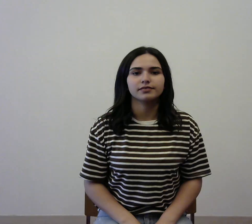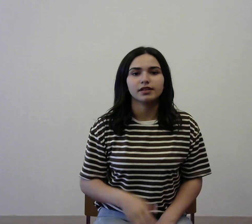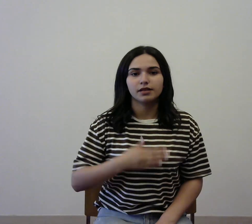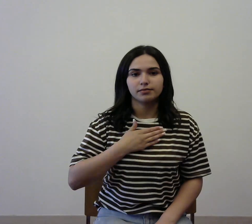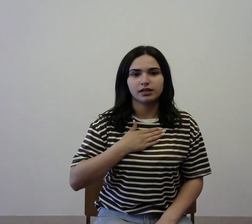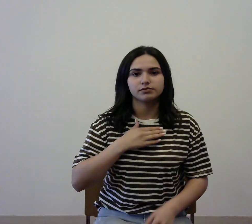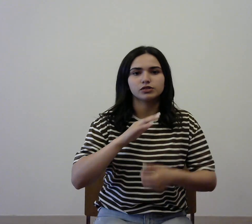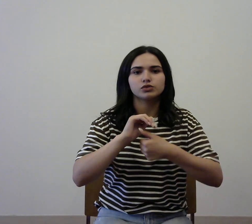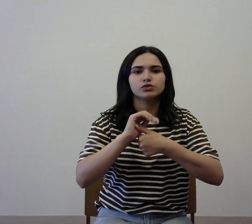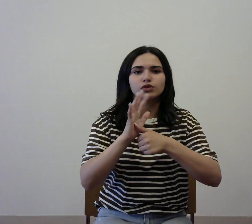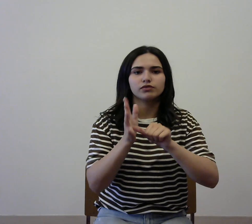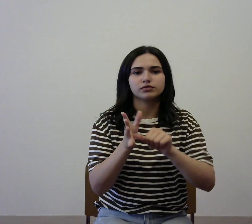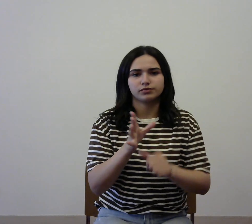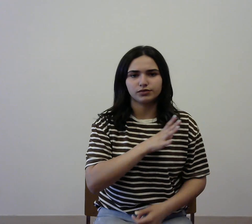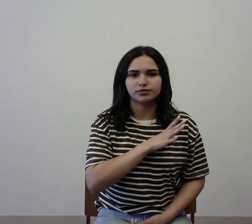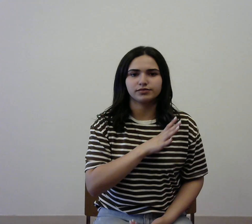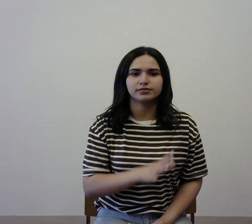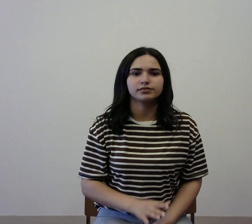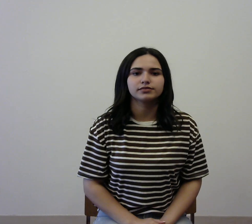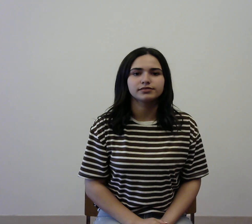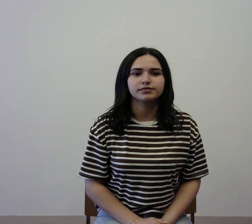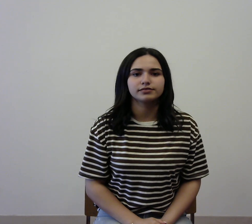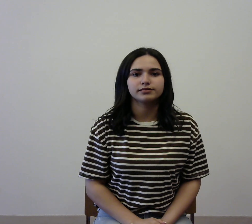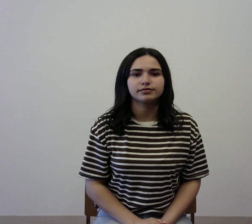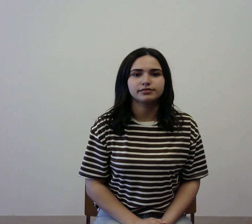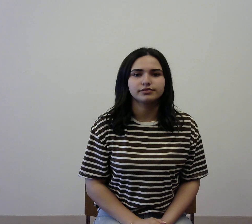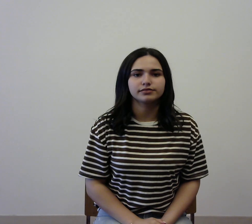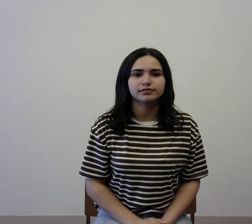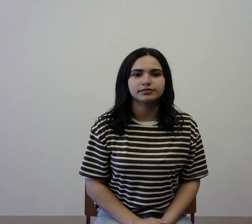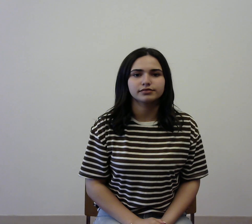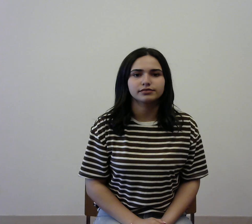Mən Covid-ə tutulmuşam